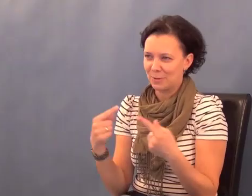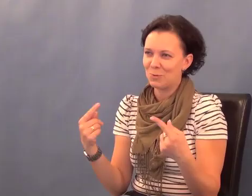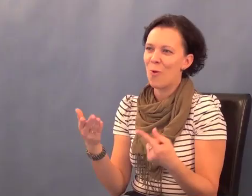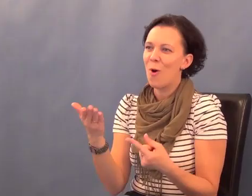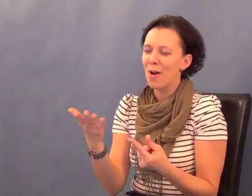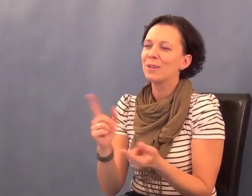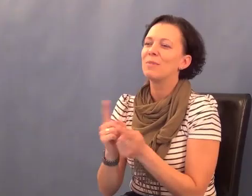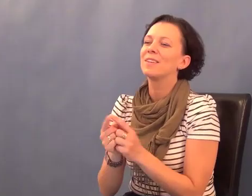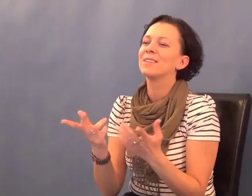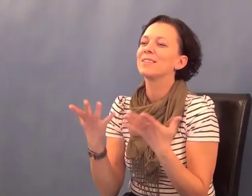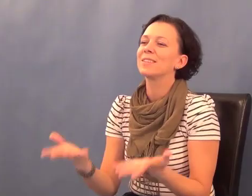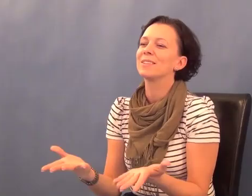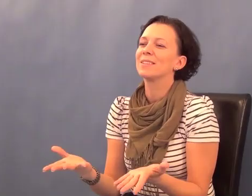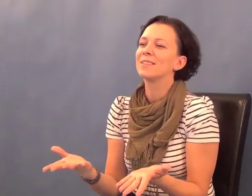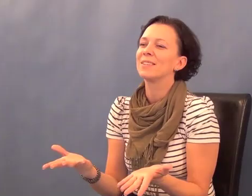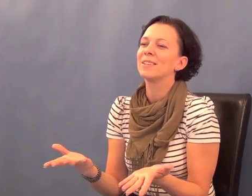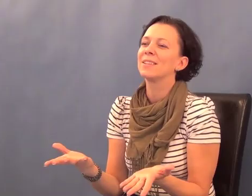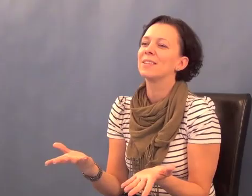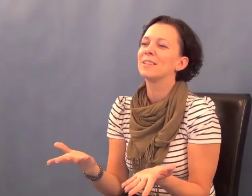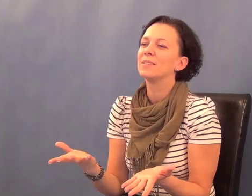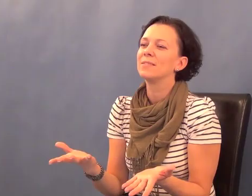Gdzie chcesz się spotkać?